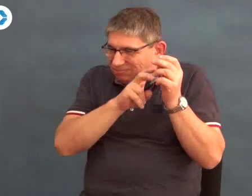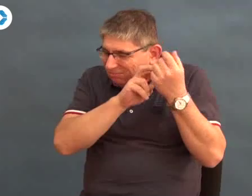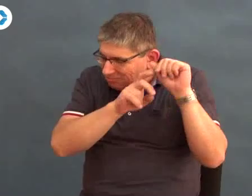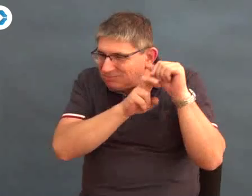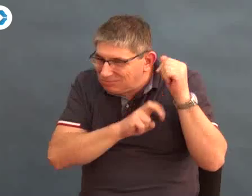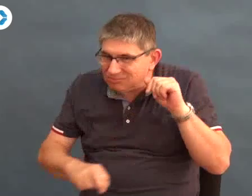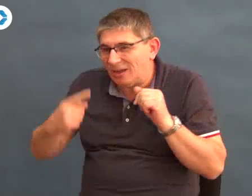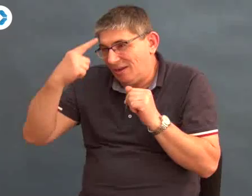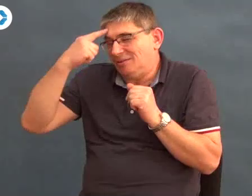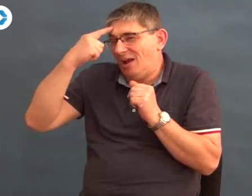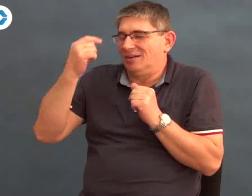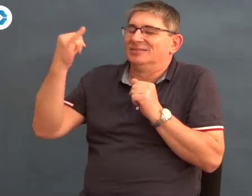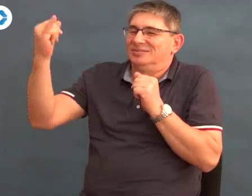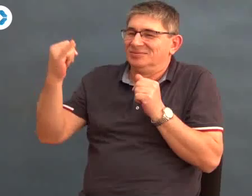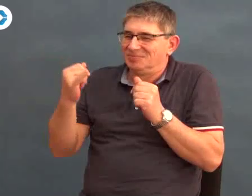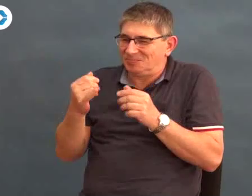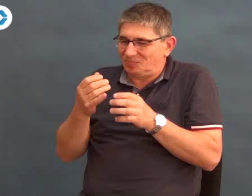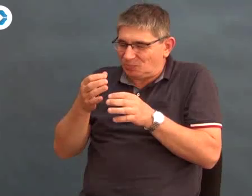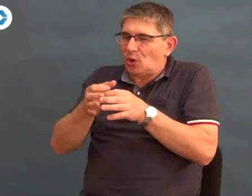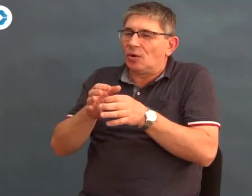Kot odchodzi i wpada na pomysł.